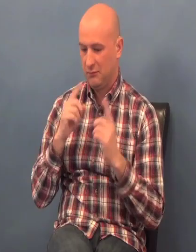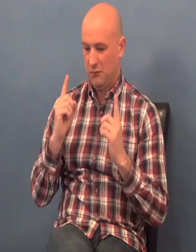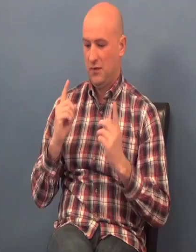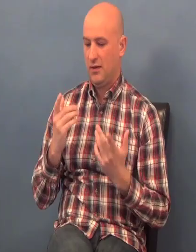Uwaga!